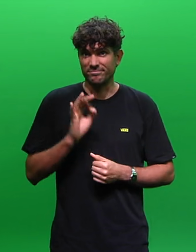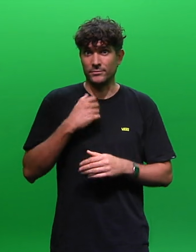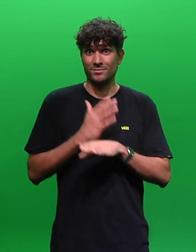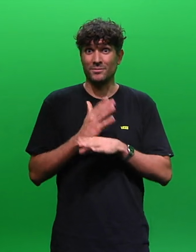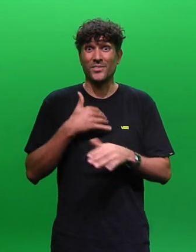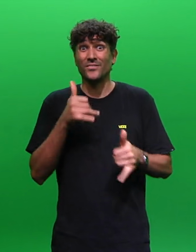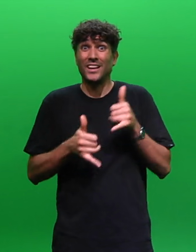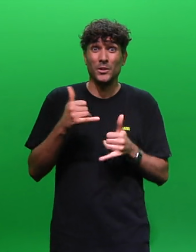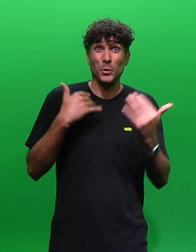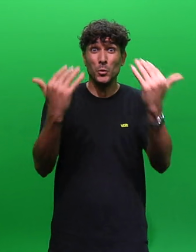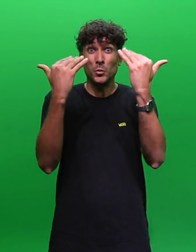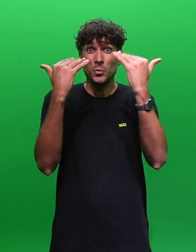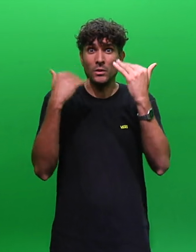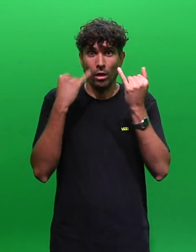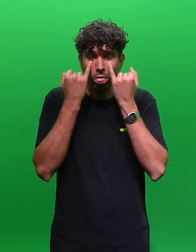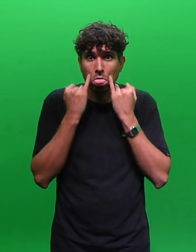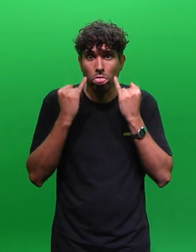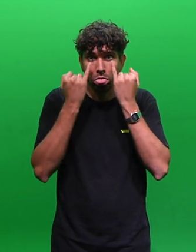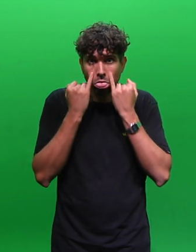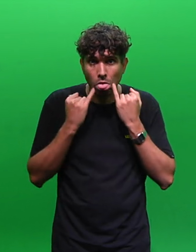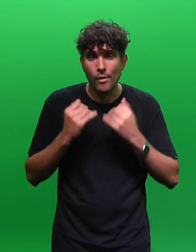Sí, quan vaig amb la bicicleta i l'aire em ve a la cara sempre em ploren els ulls.